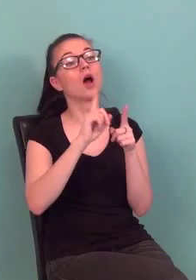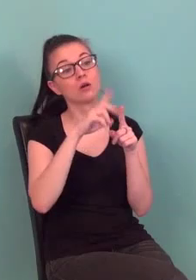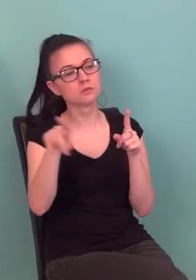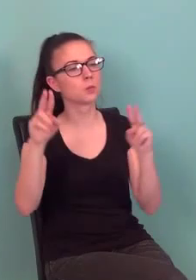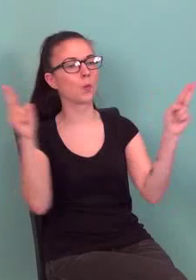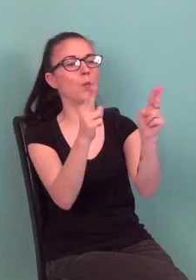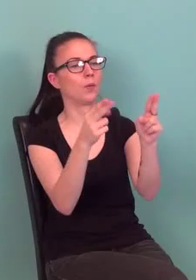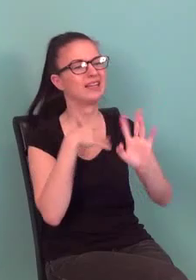Wcześniej będzie w skrócie.